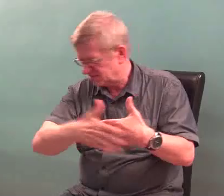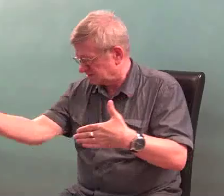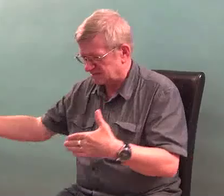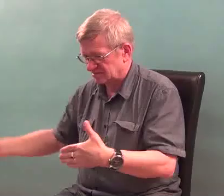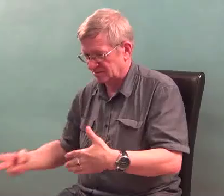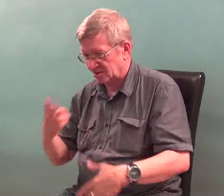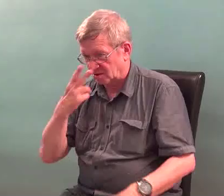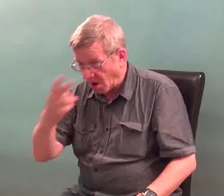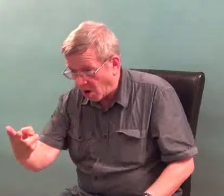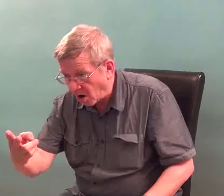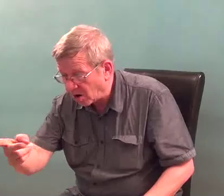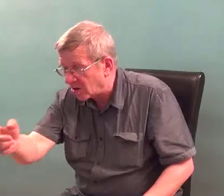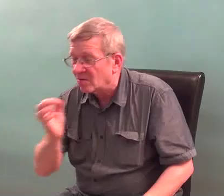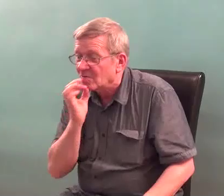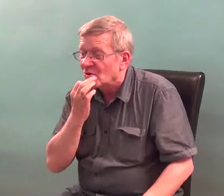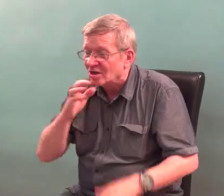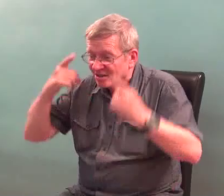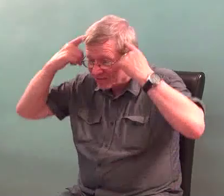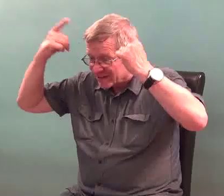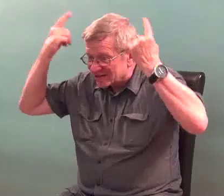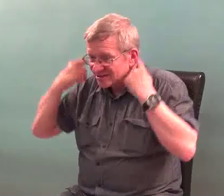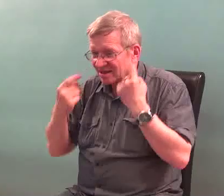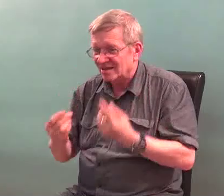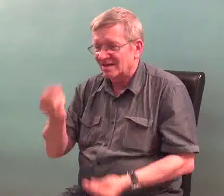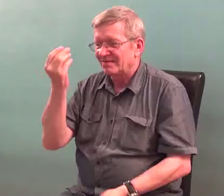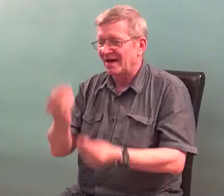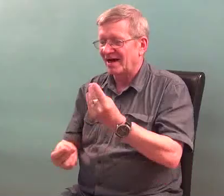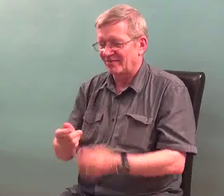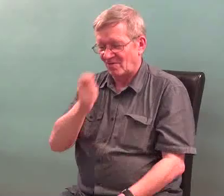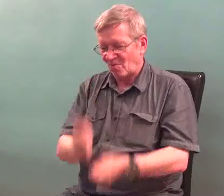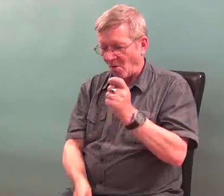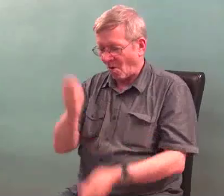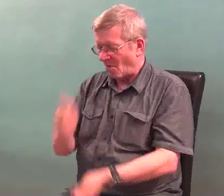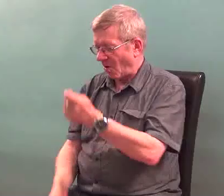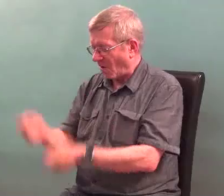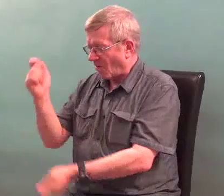Patrzy, a tam mała Myszka Miki bawi się, grając na płocie jak na cymbałkach.